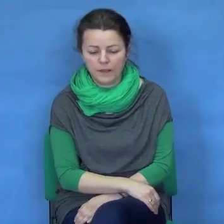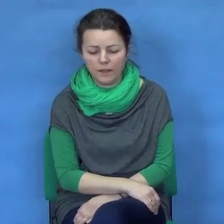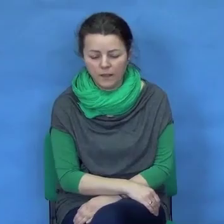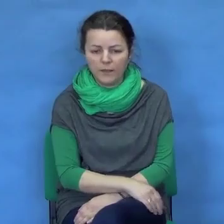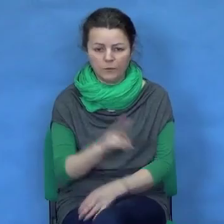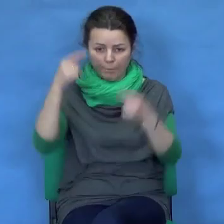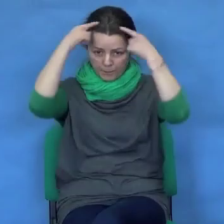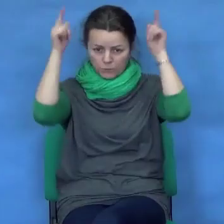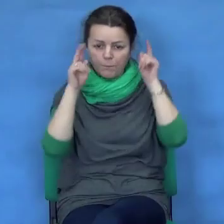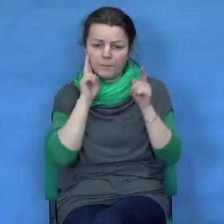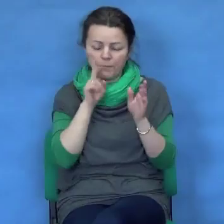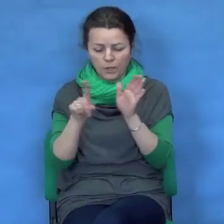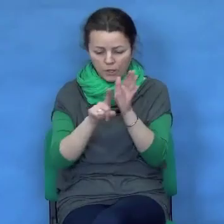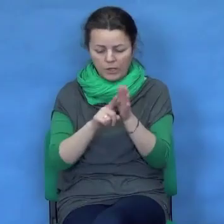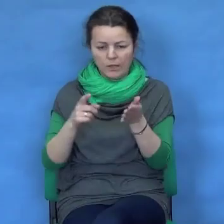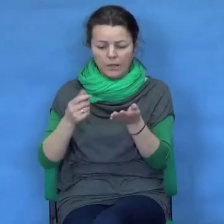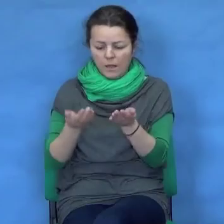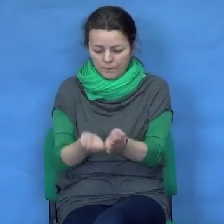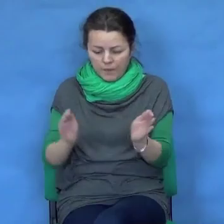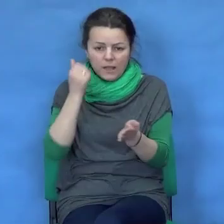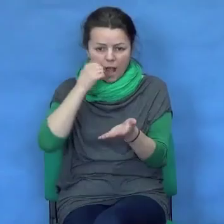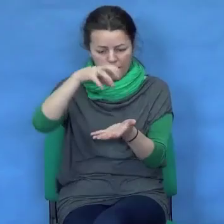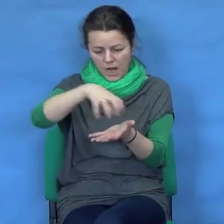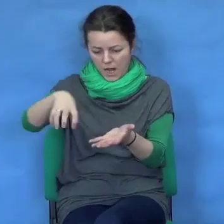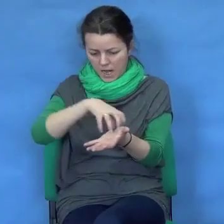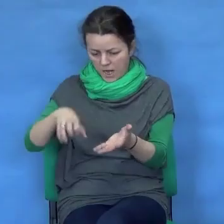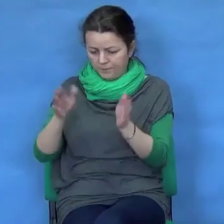Myszka Miki, mama, postawiła miskę pełną jabłek.